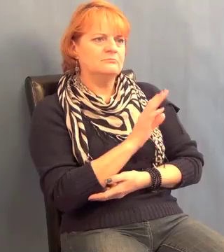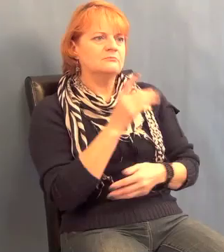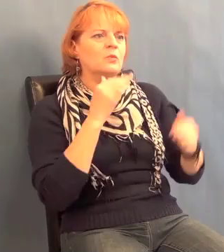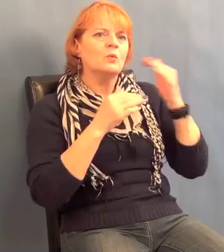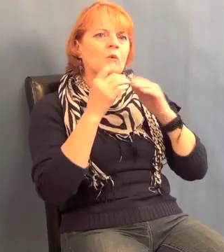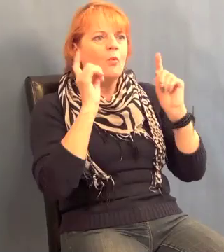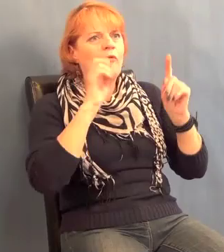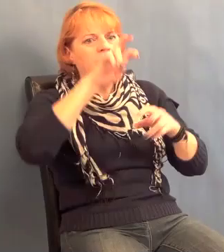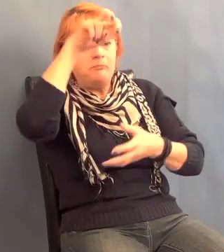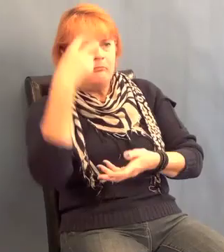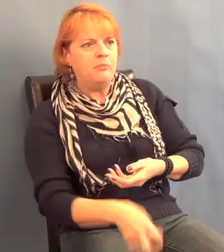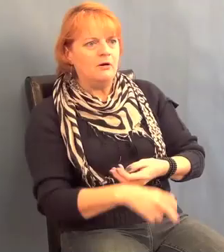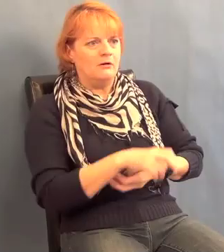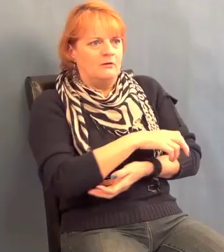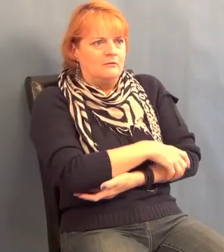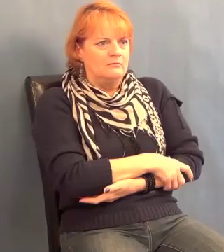W górach trzeba uważać, aby nie upaść.